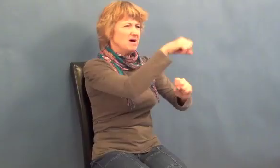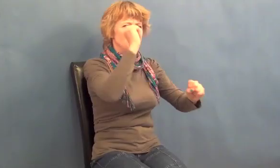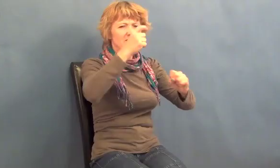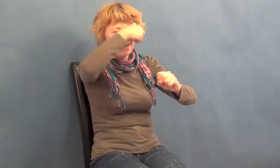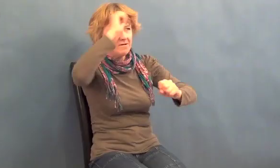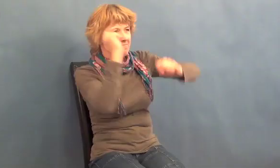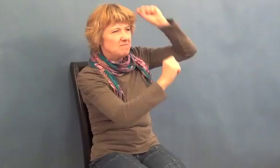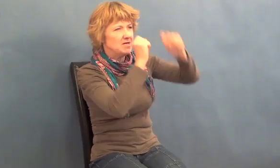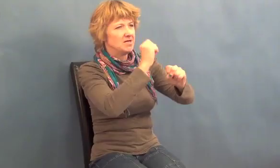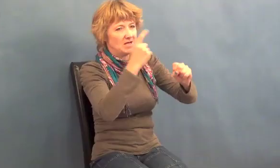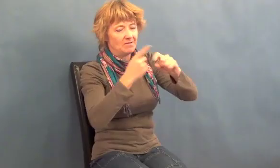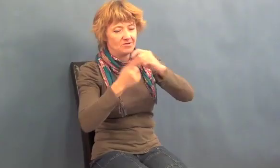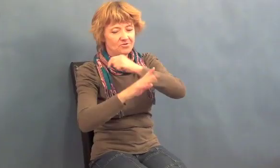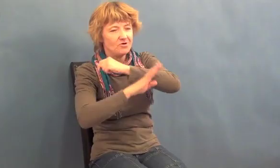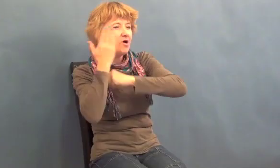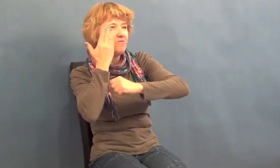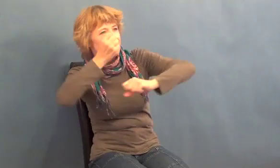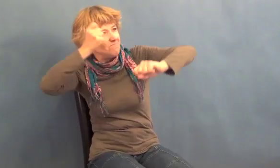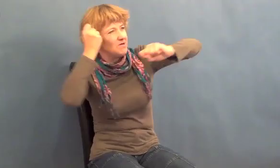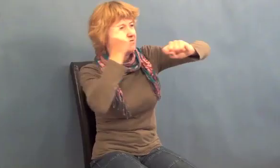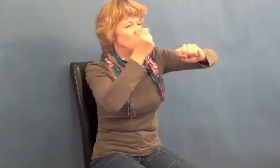Strażak wali w drzwi i chce użyć siekierki.